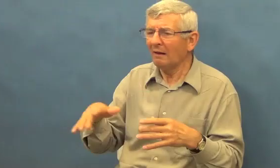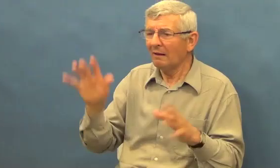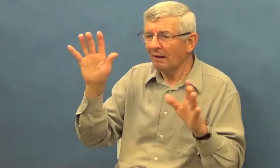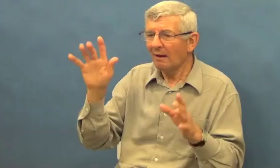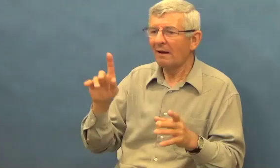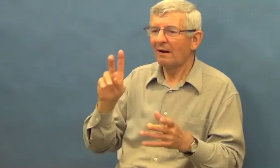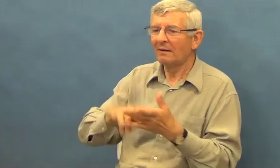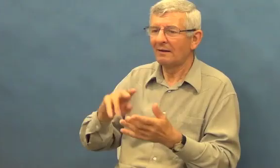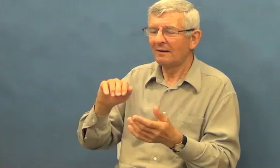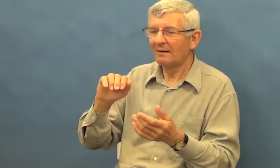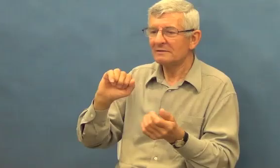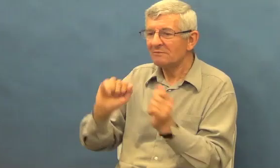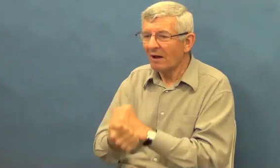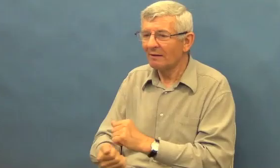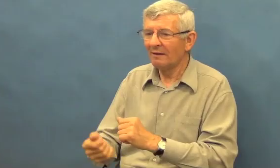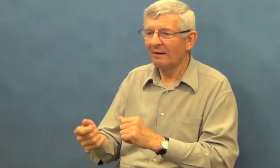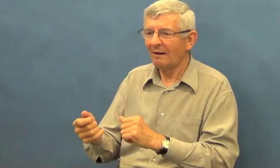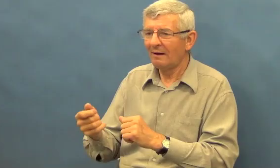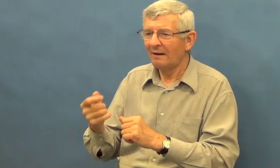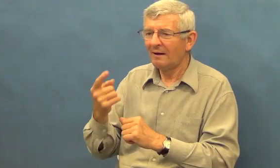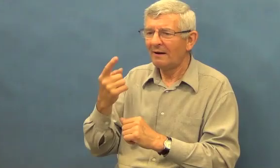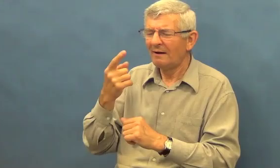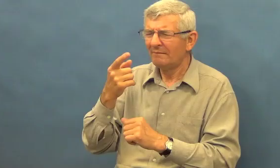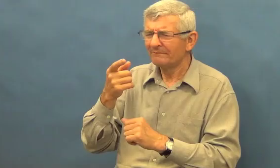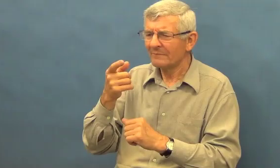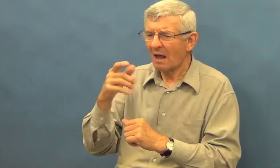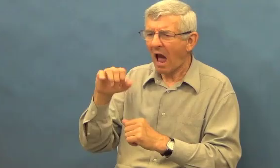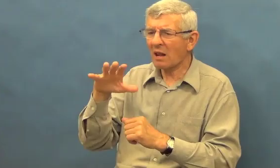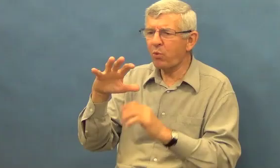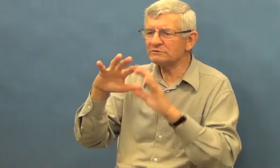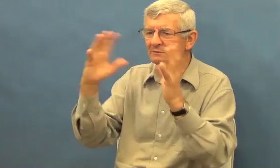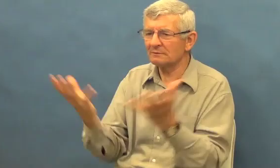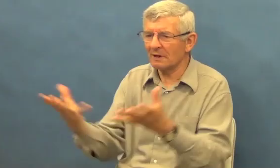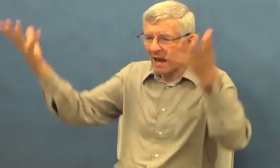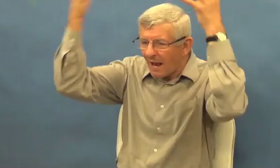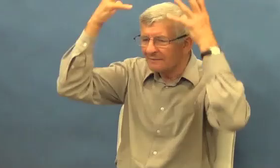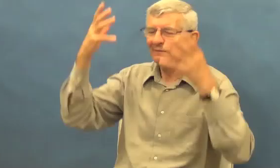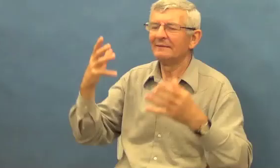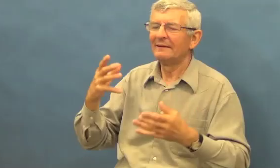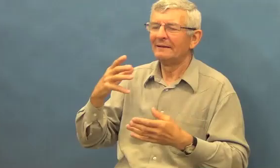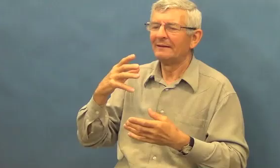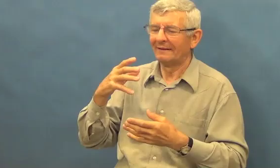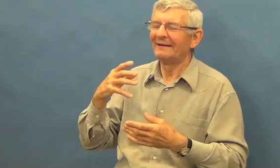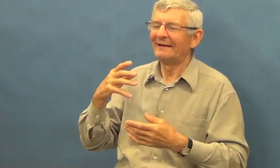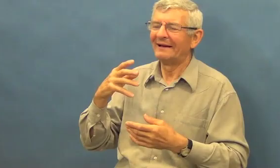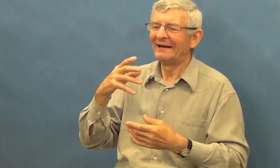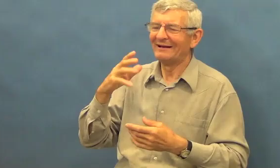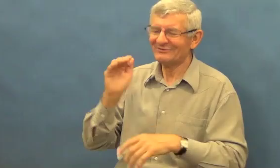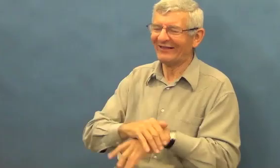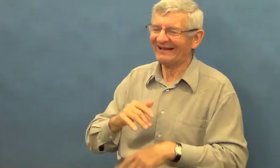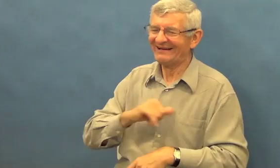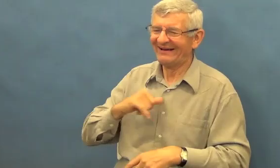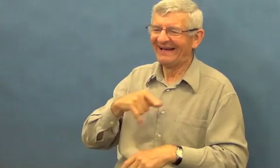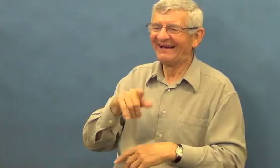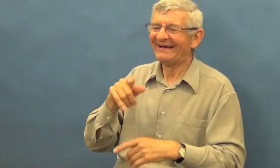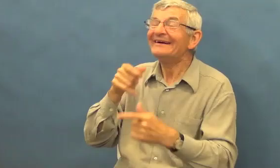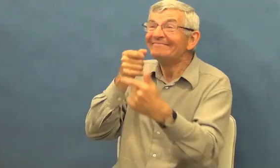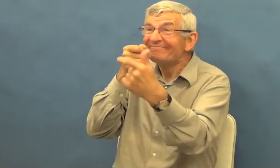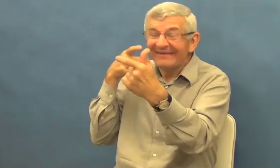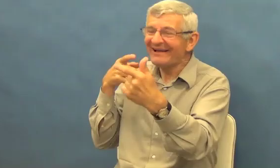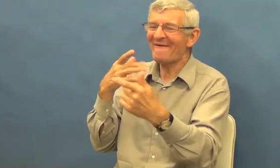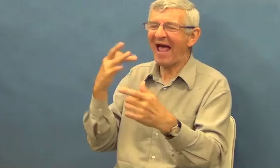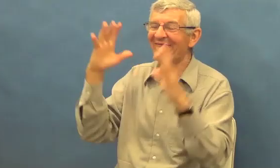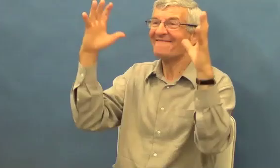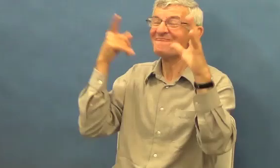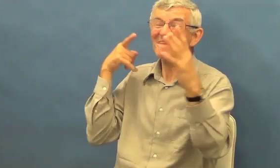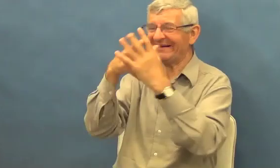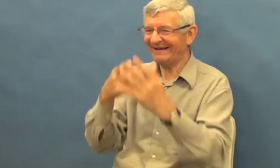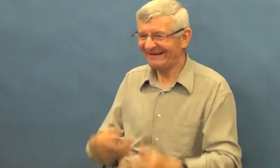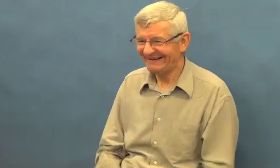Poczekać na zmianę. Na głowie kładą arbuz. Zgadzają się. Strzelając z łuku, łatwo trafić w duży arbuz.